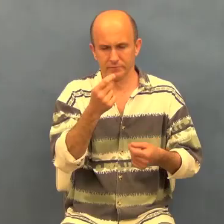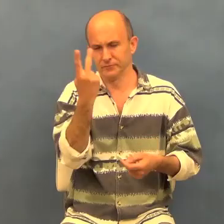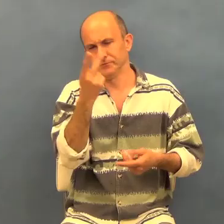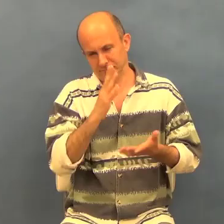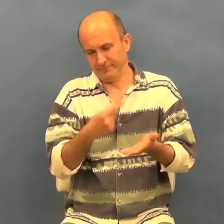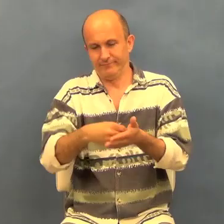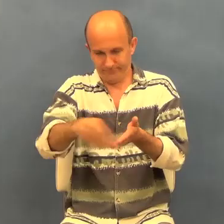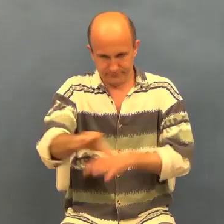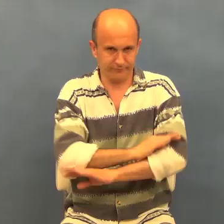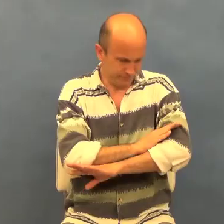Zapłacono.